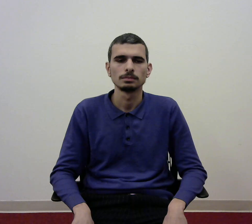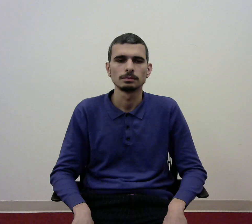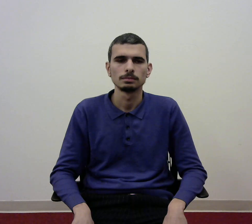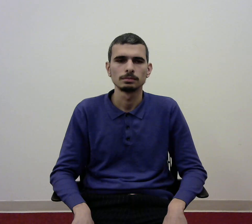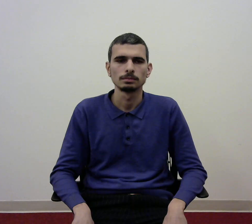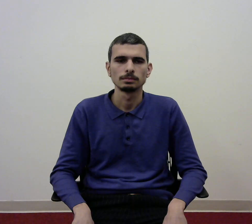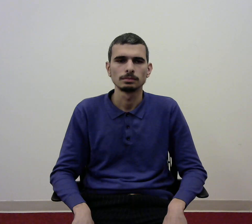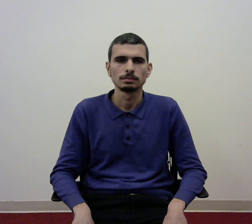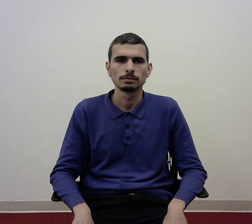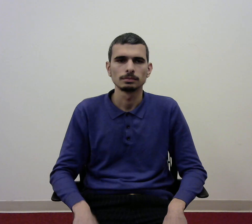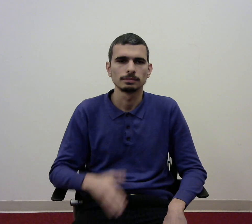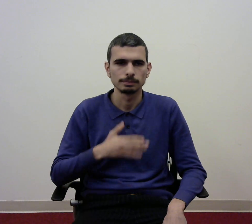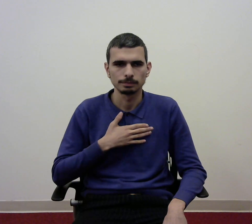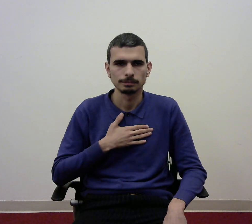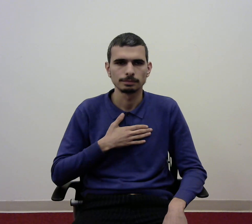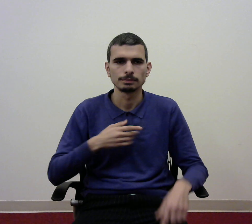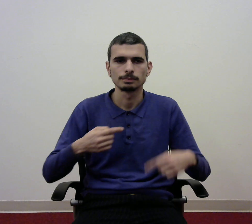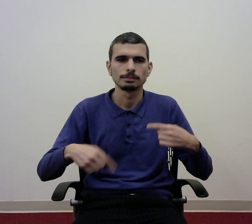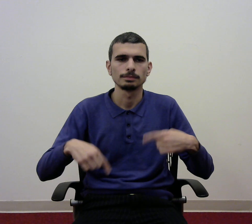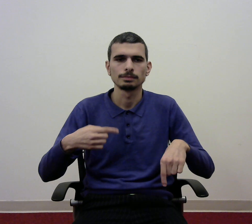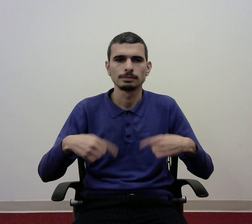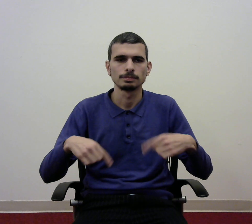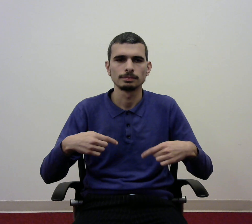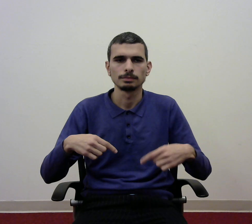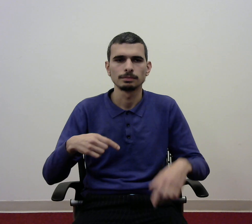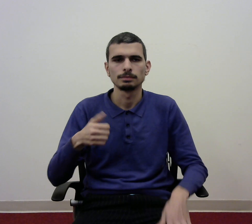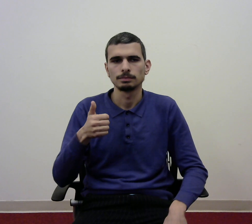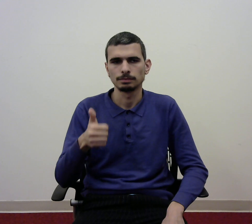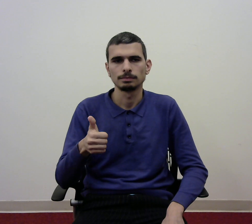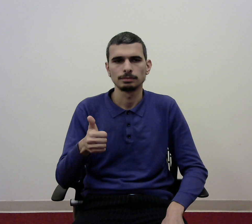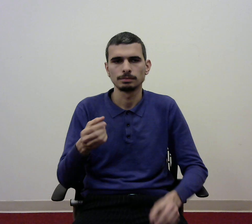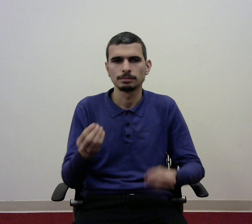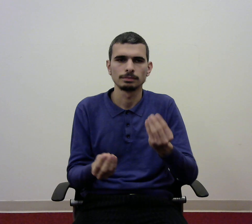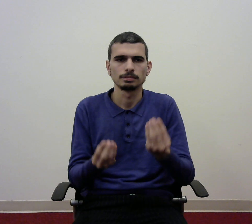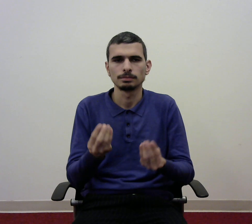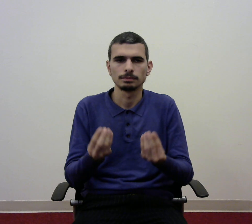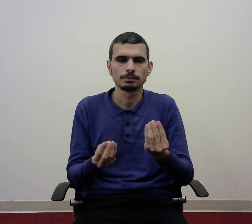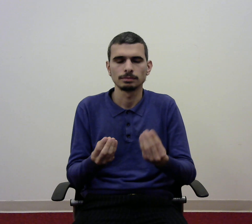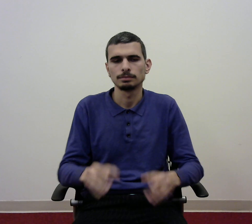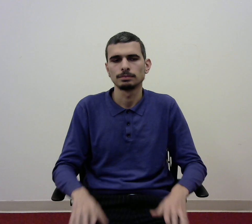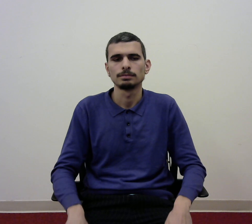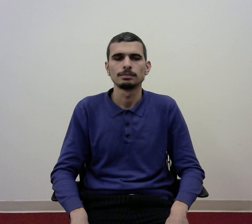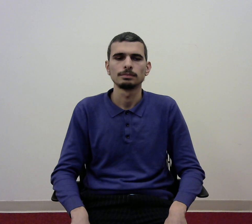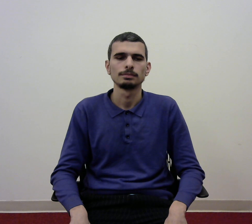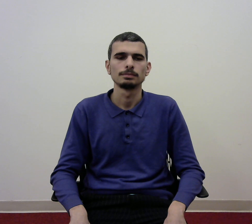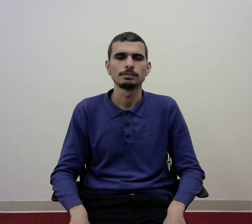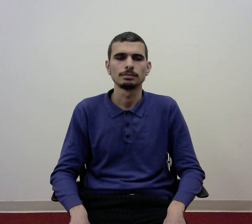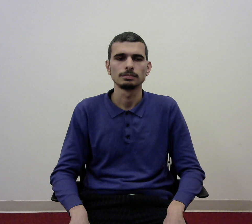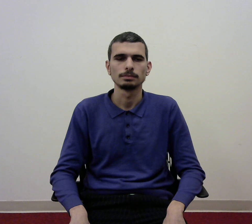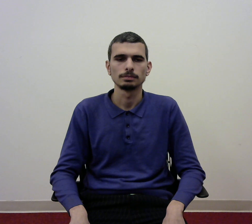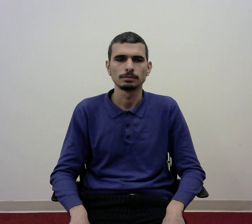Mən futbolu yaxşı oynayıram